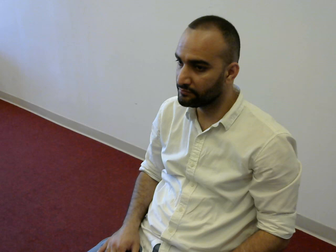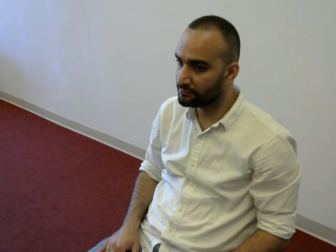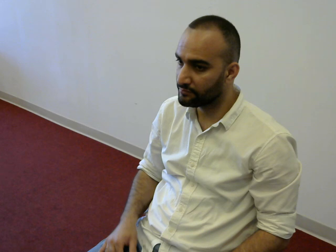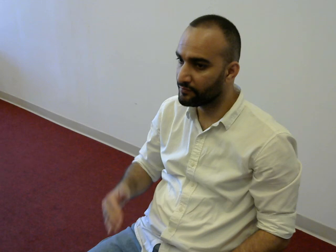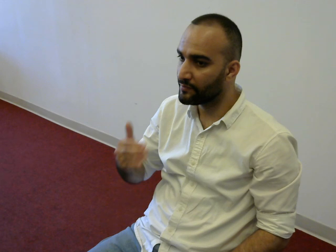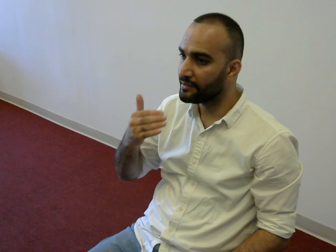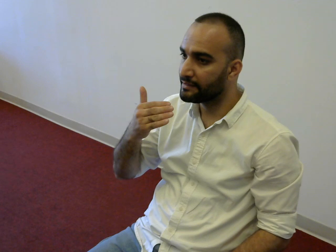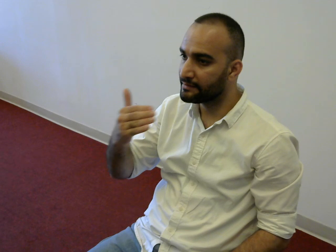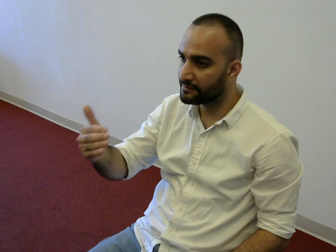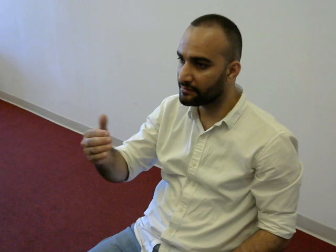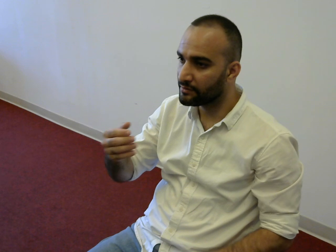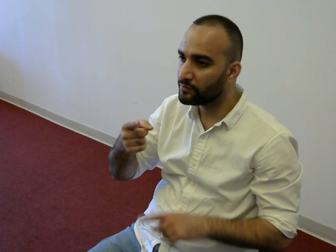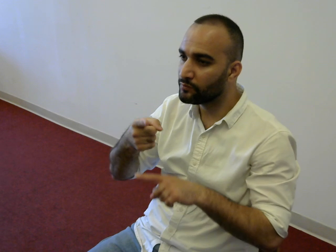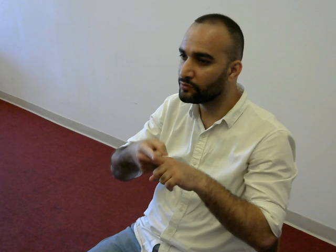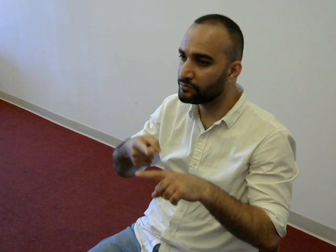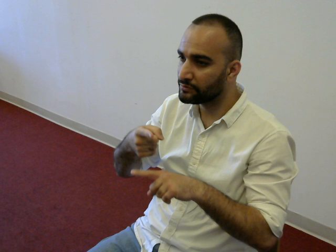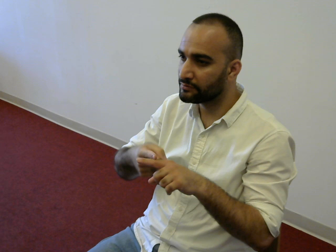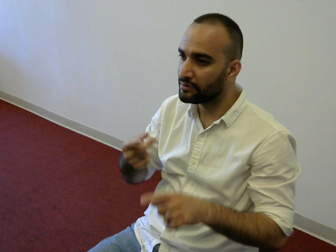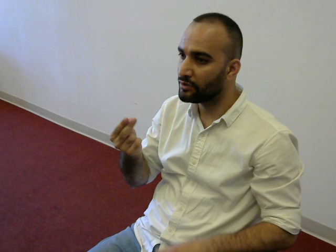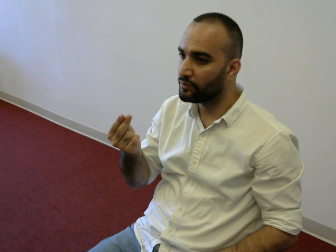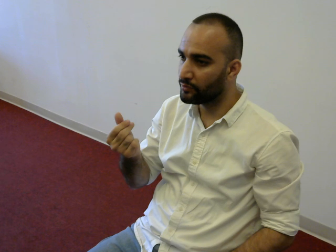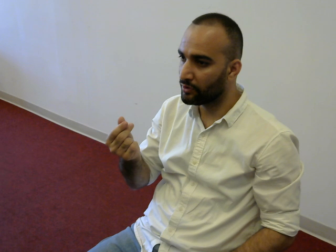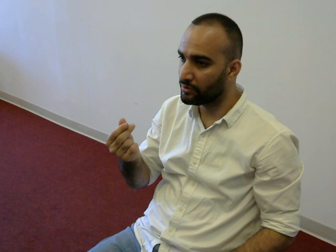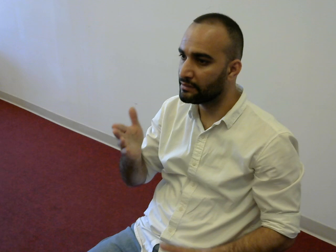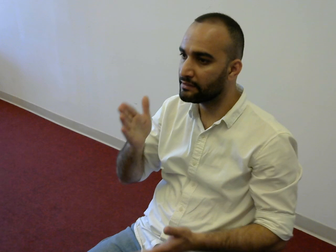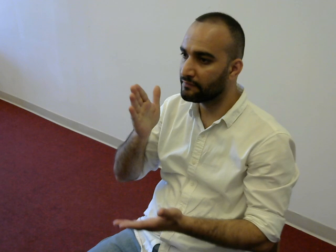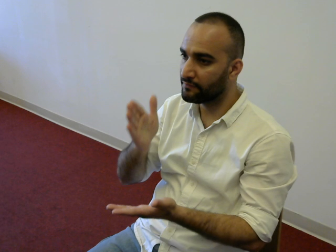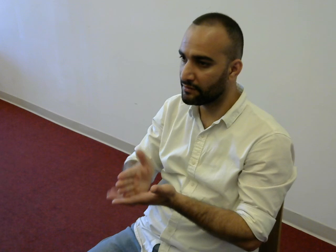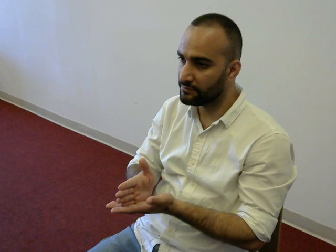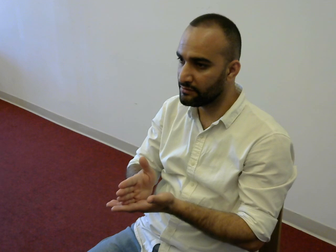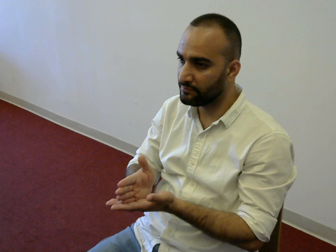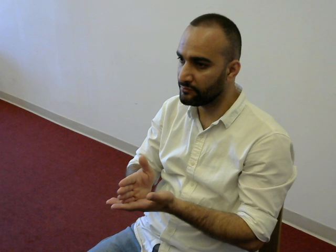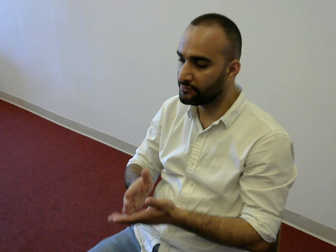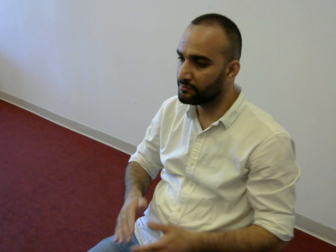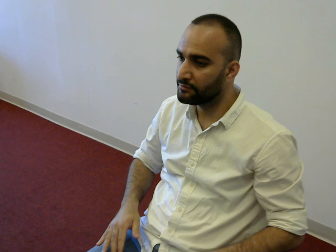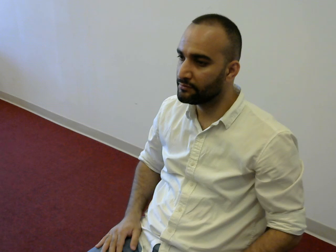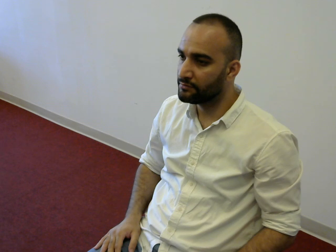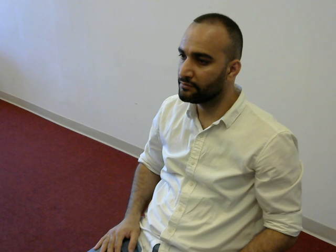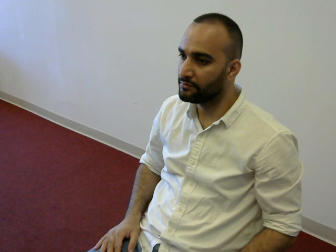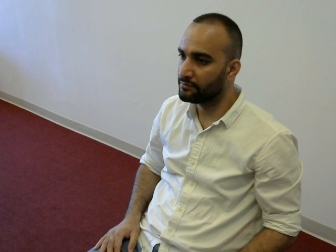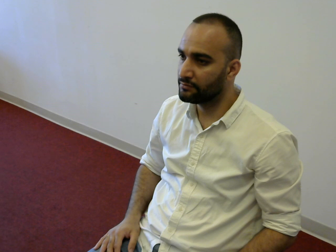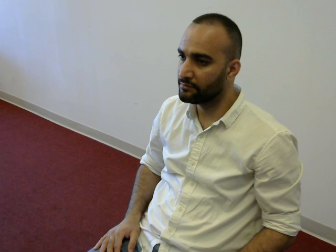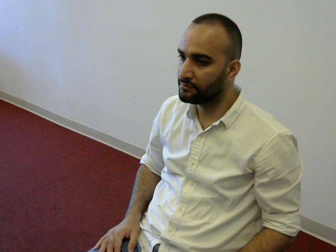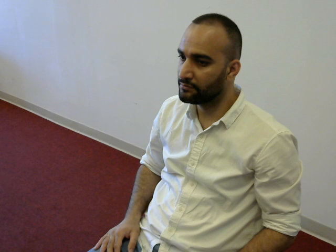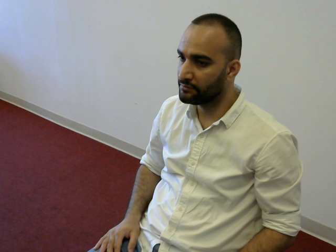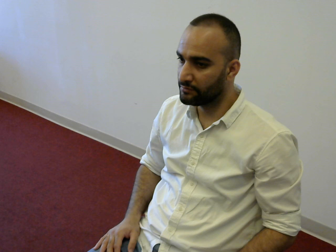Sizdə xırda pul varmı?